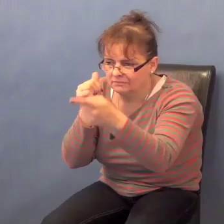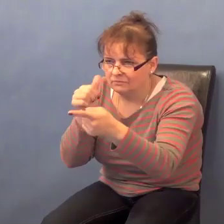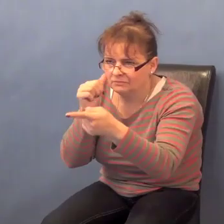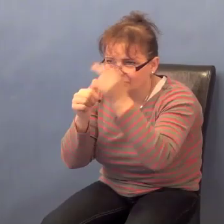Jutro.